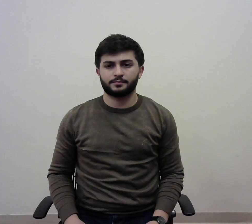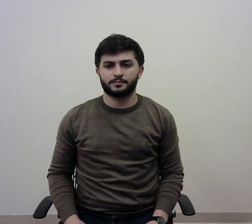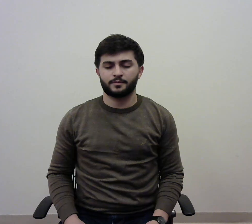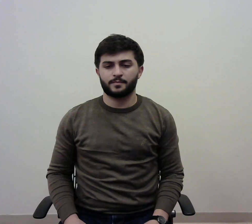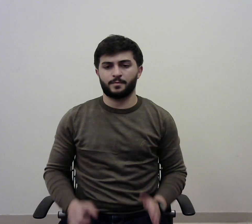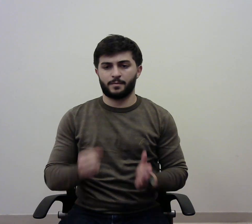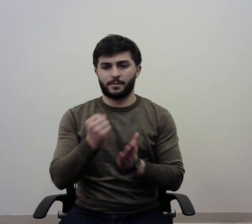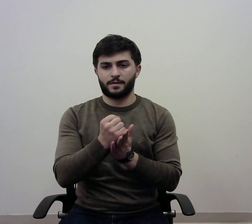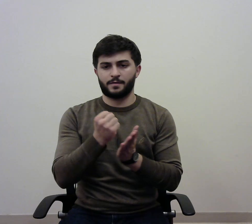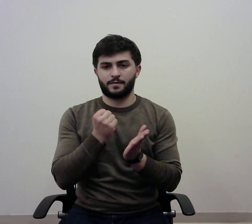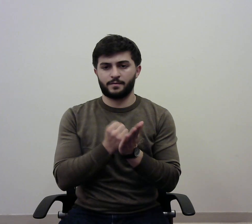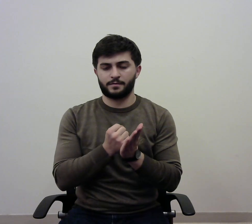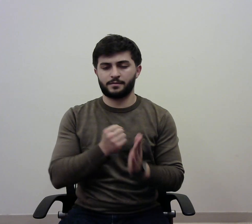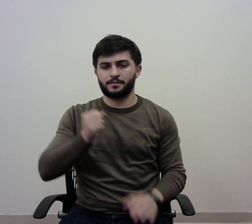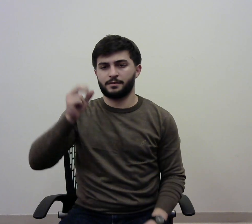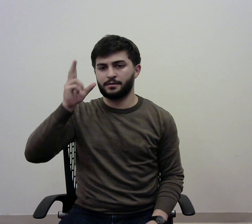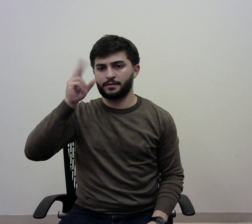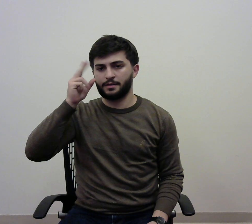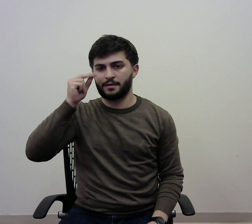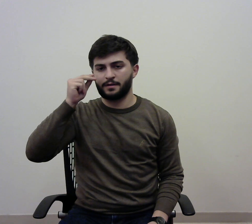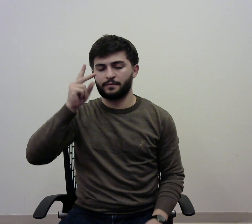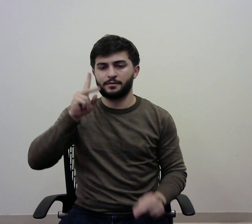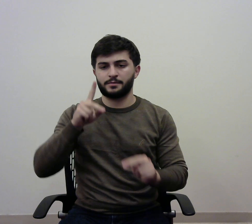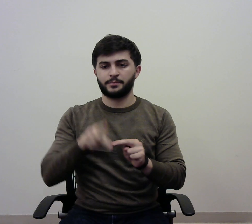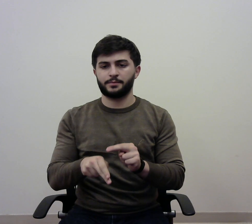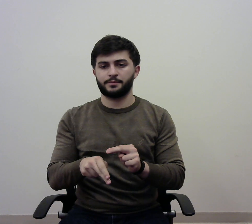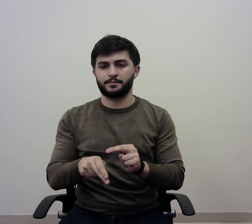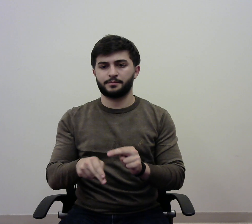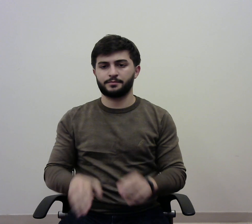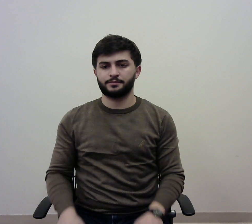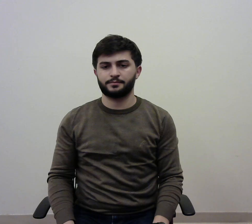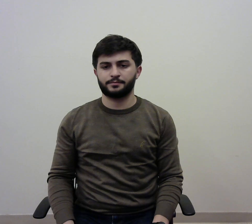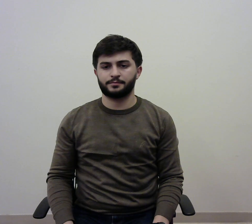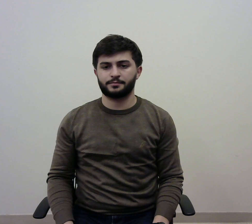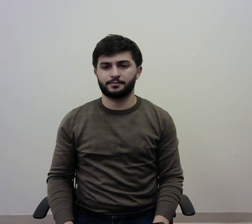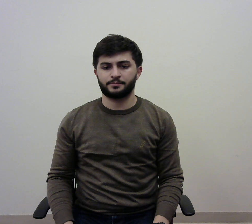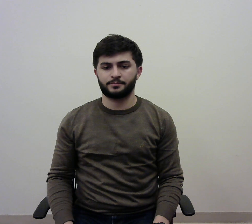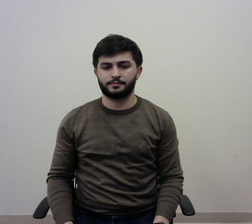Viza nə vaxt bitir?